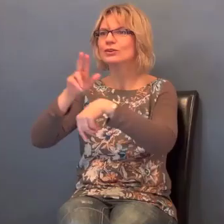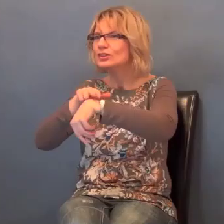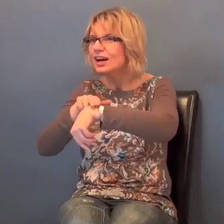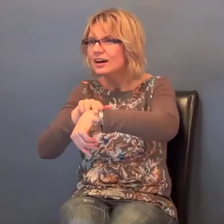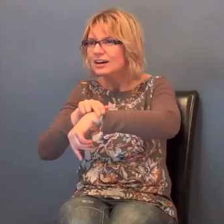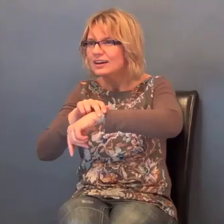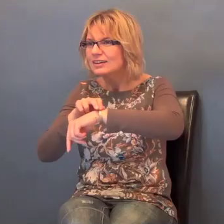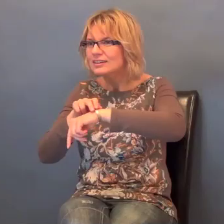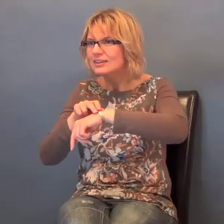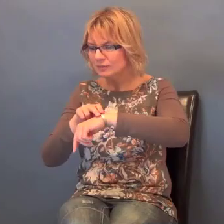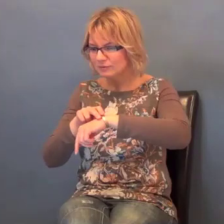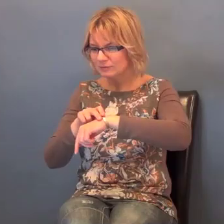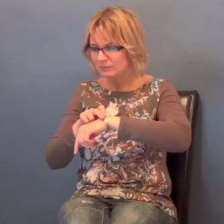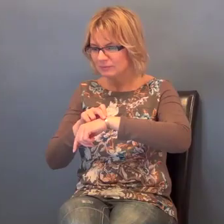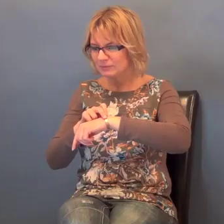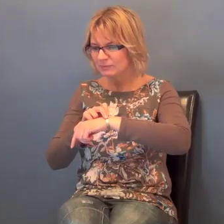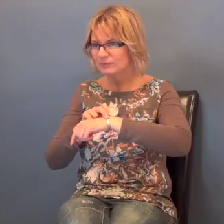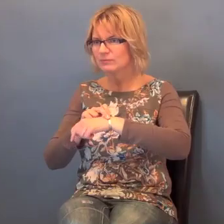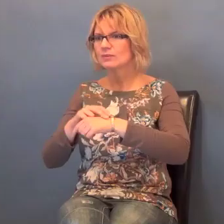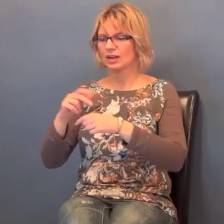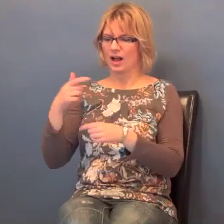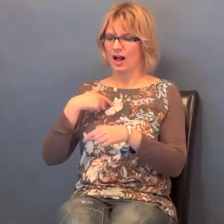O której godzinie?